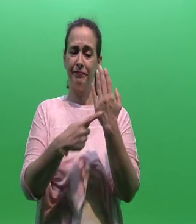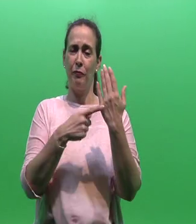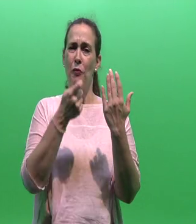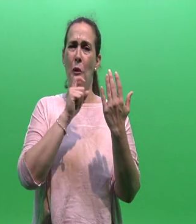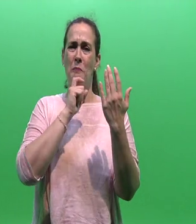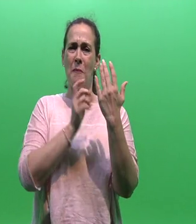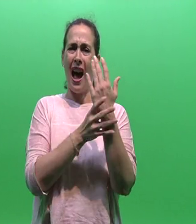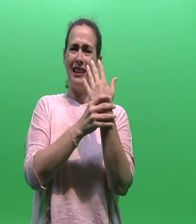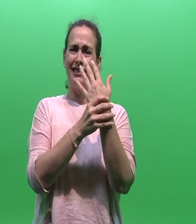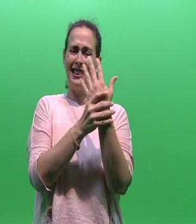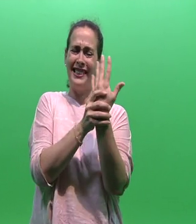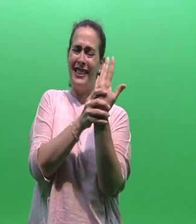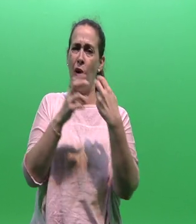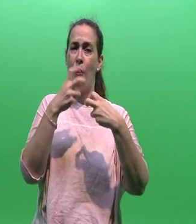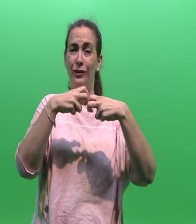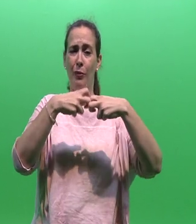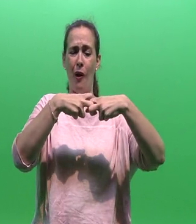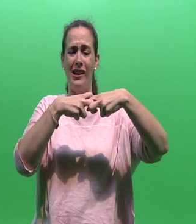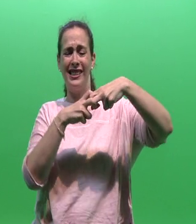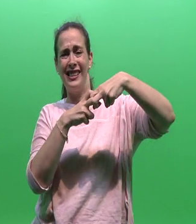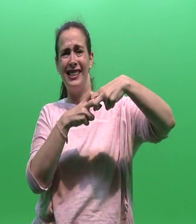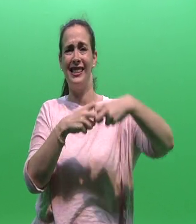Em fa mal la mà, tinc l'os una mica torçat.